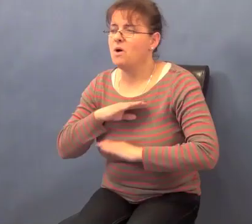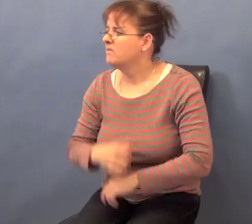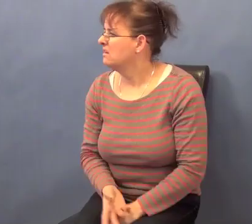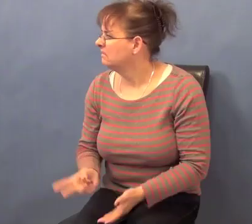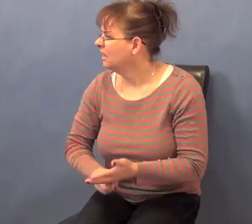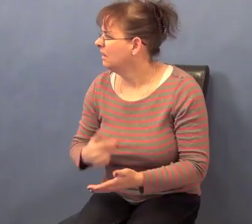Bramka - ławka.